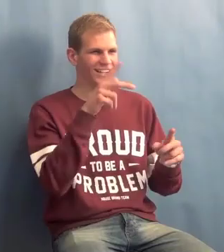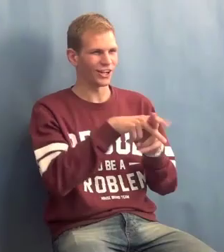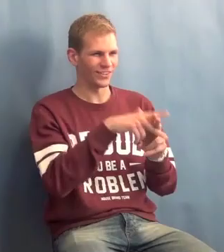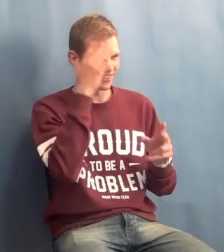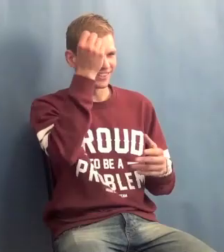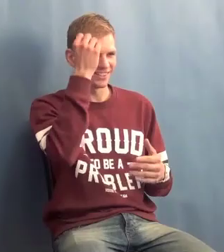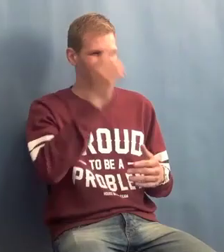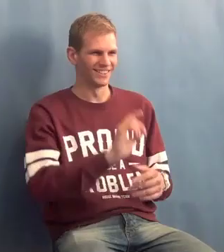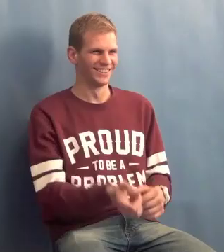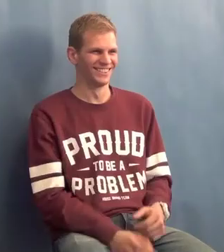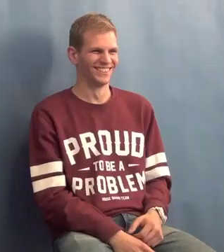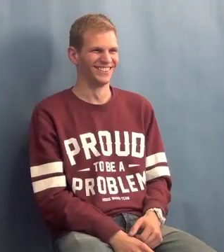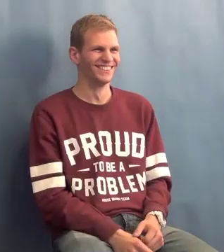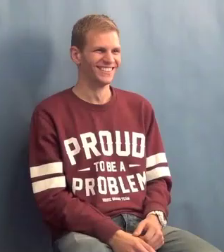Zakaz kąpania konia pod prysznicem, nie wolno.